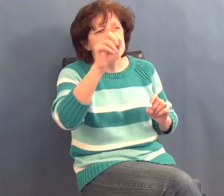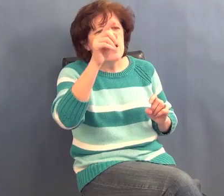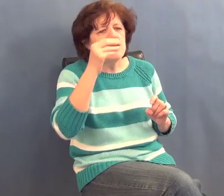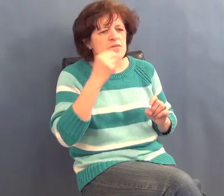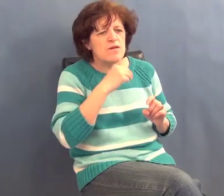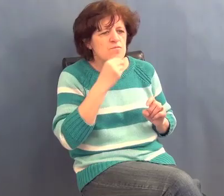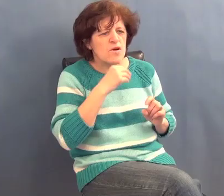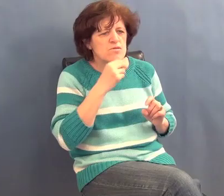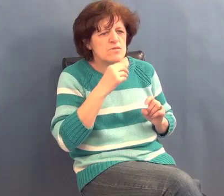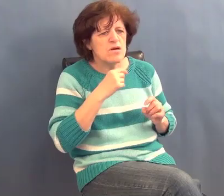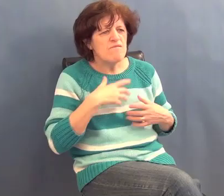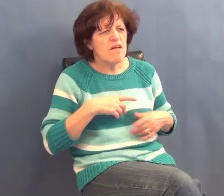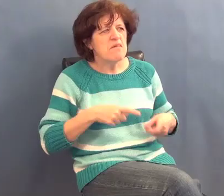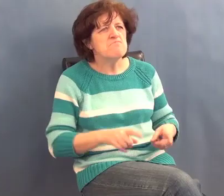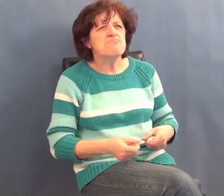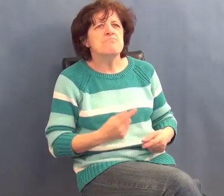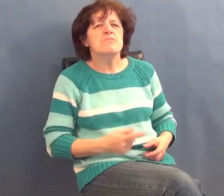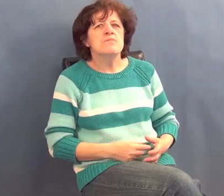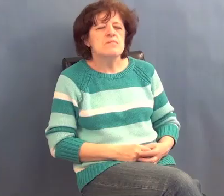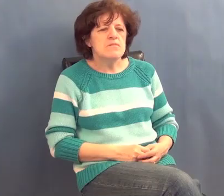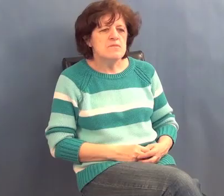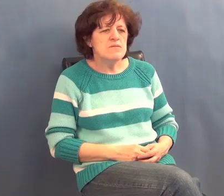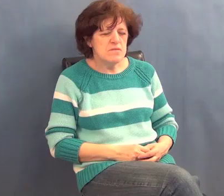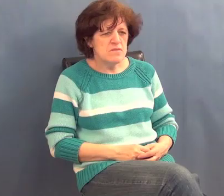Na morzu nie wolno się kąpać, dziwnie.